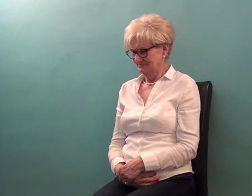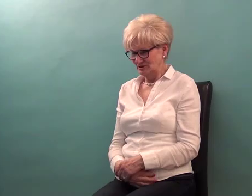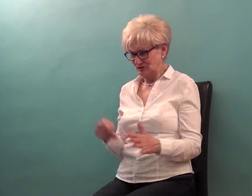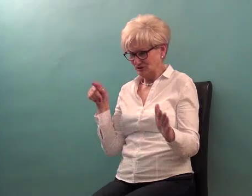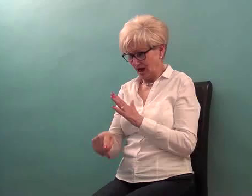Strzałka.